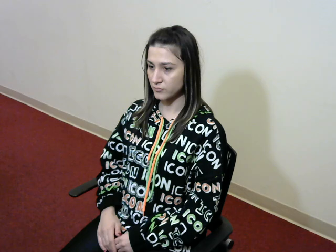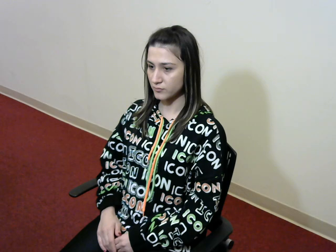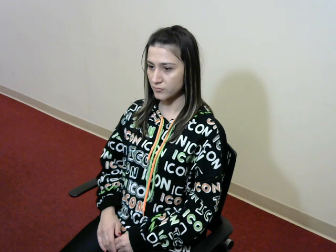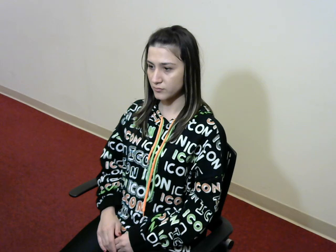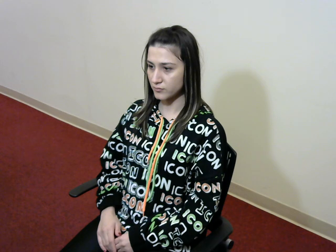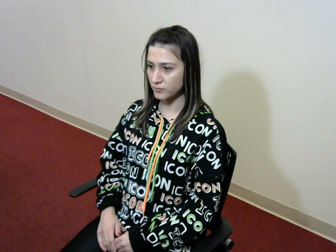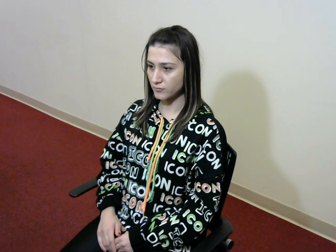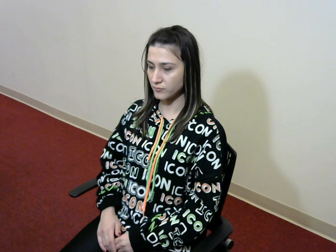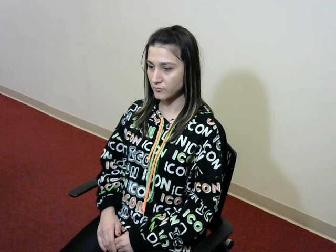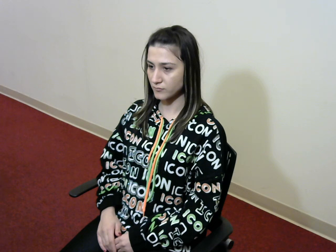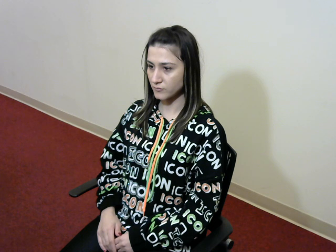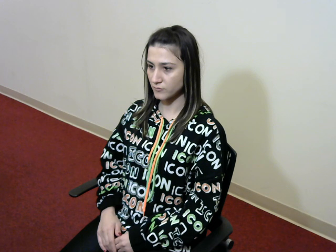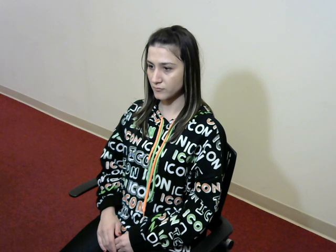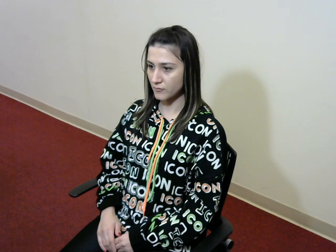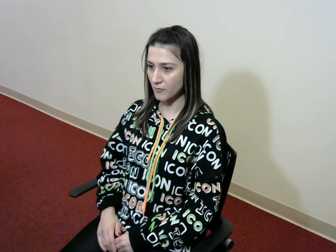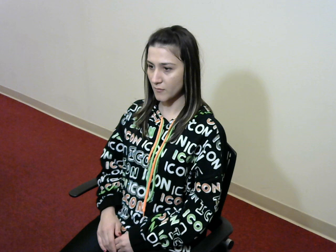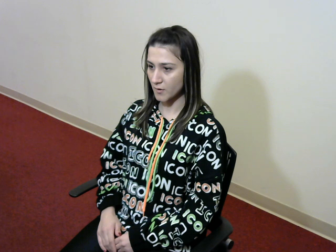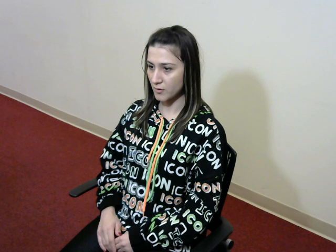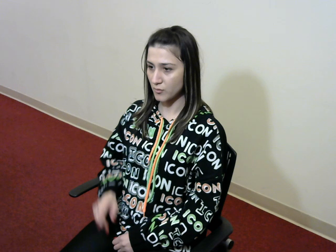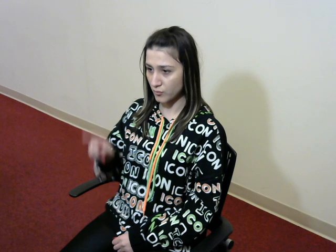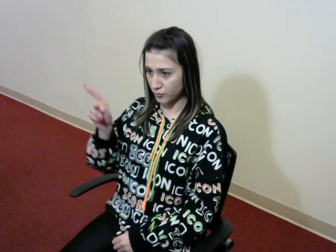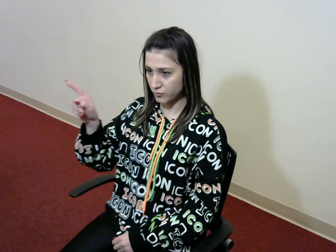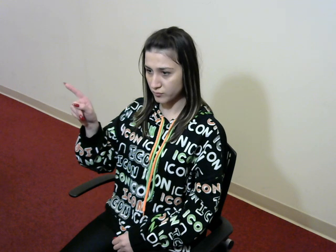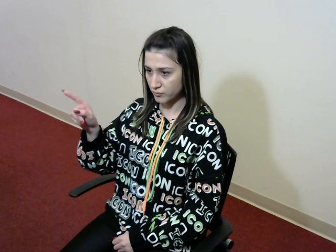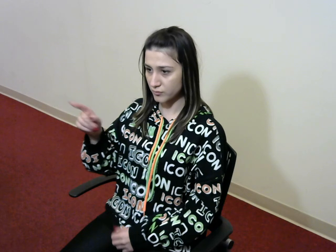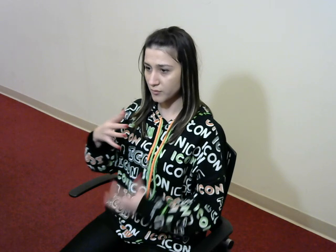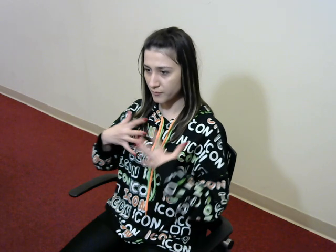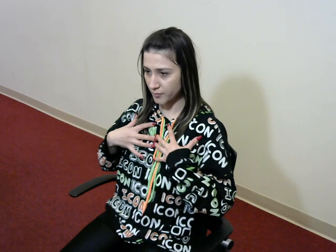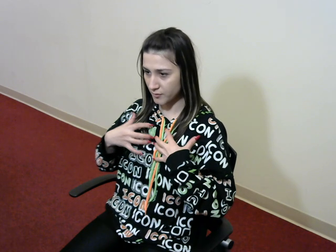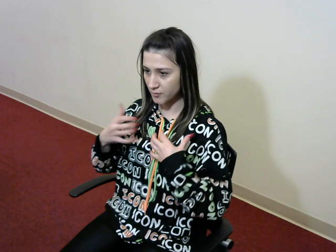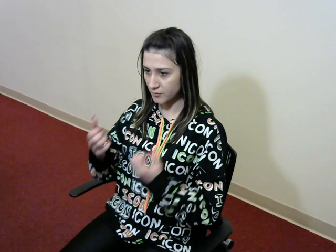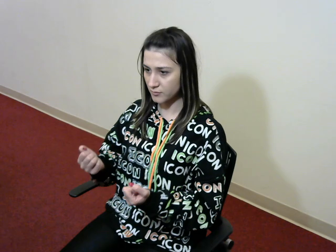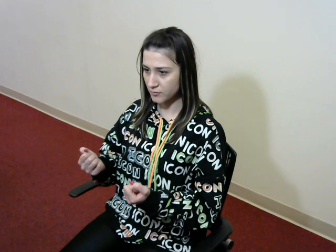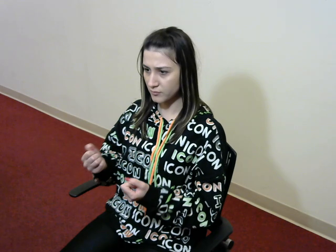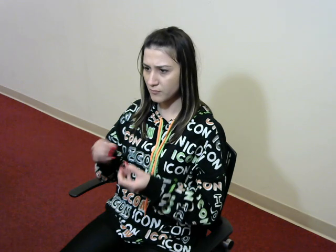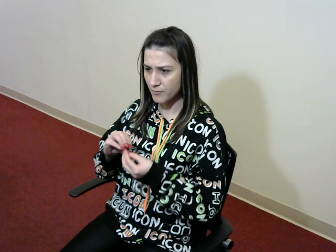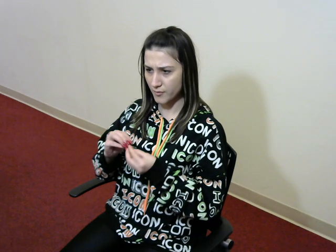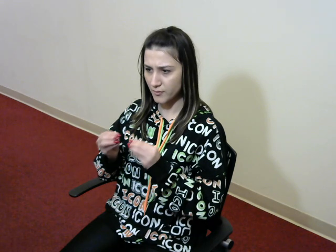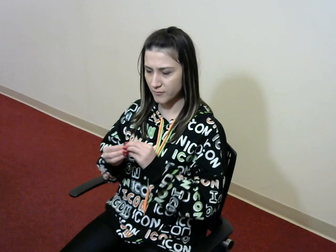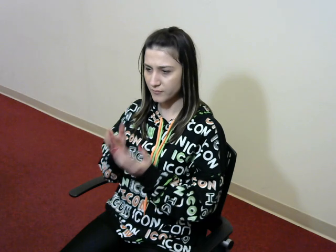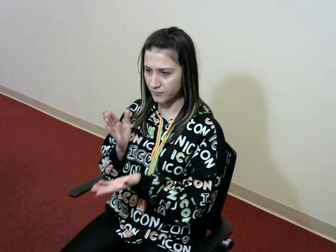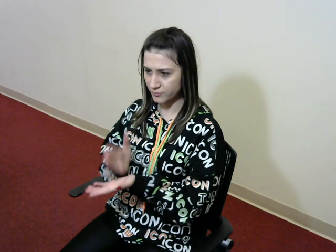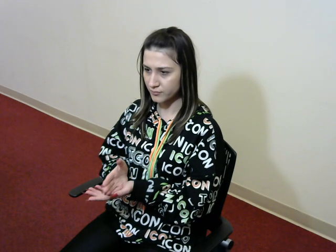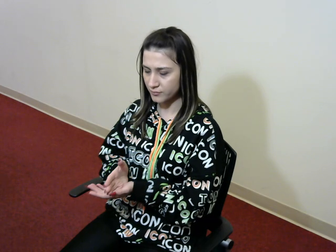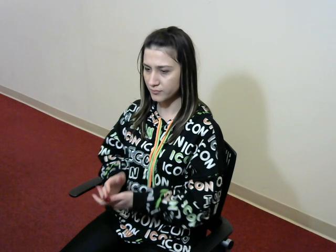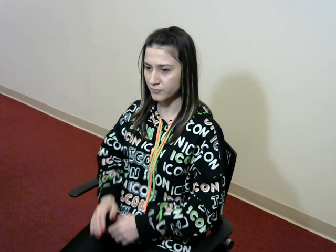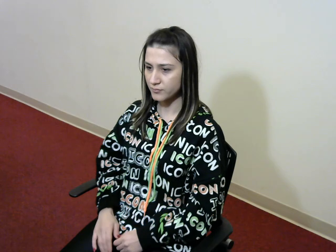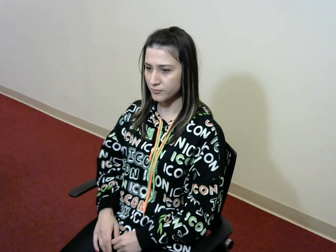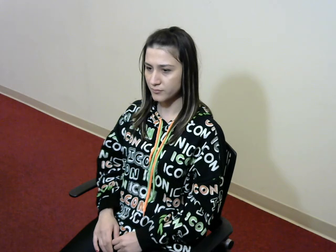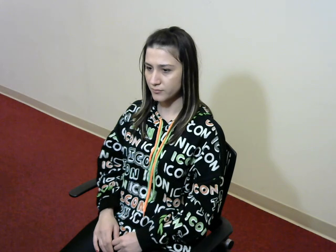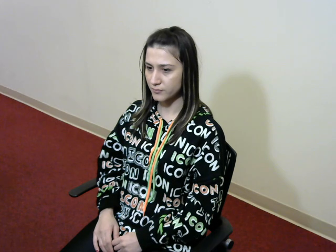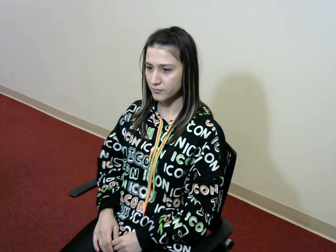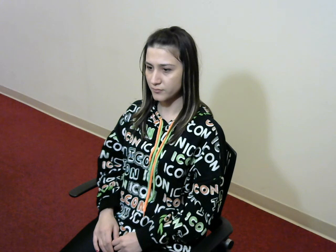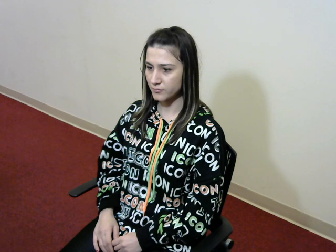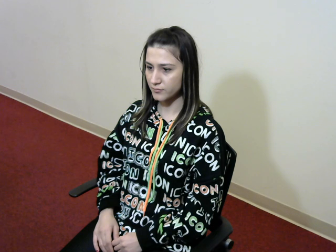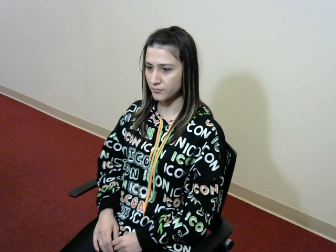Onun sağlamlıq problemi var